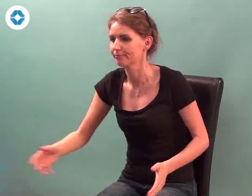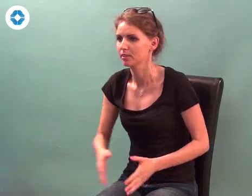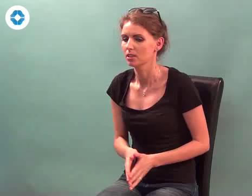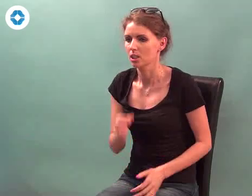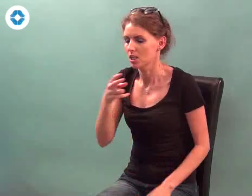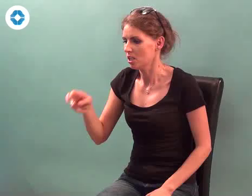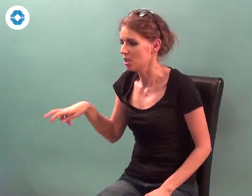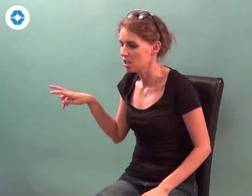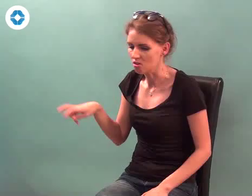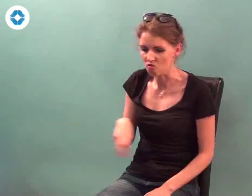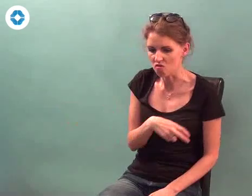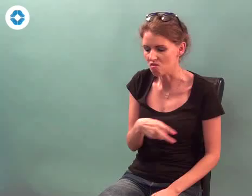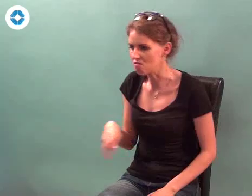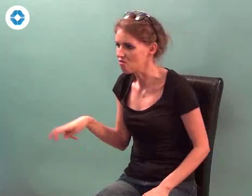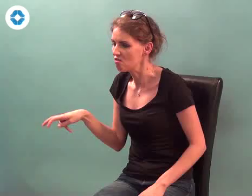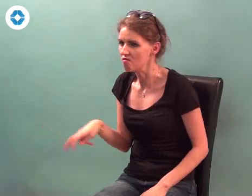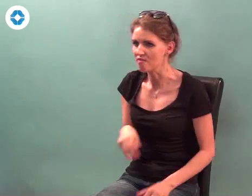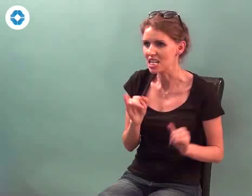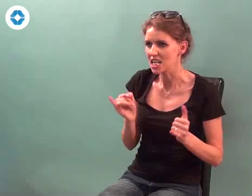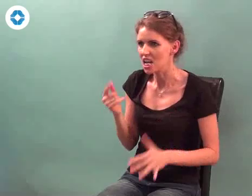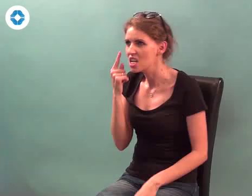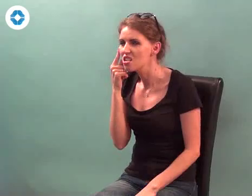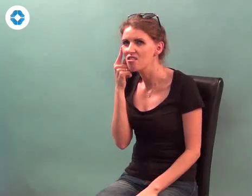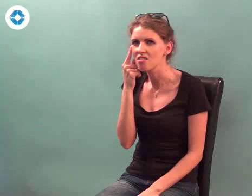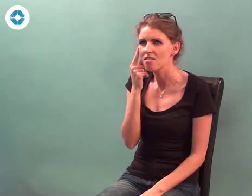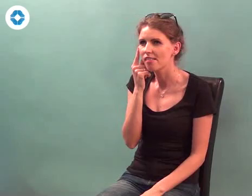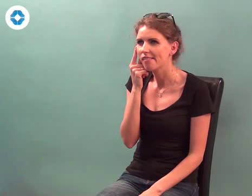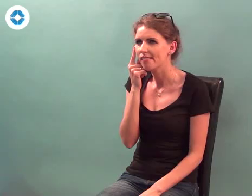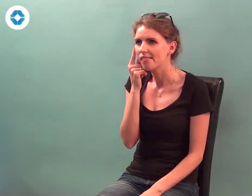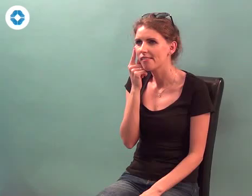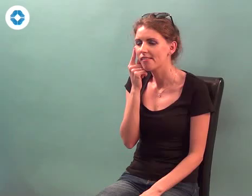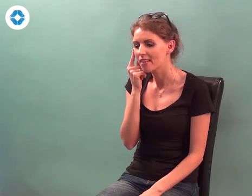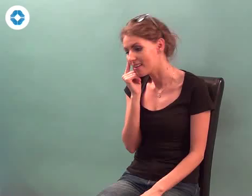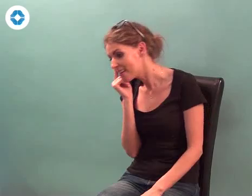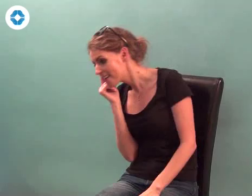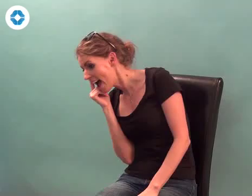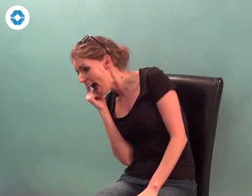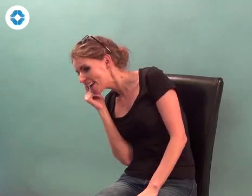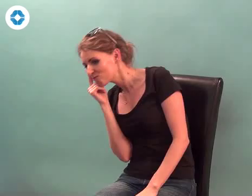Kot znowu chodzi tam i z powrotem i myśli.